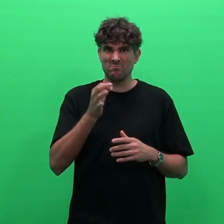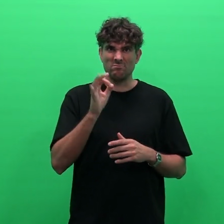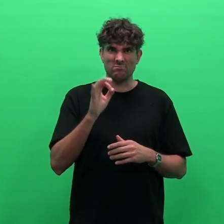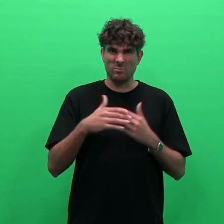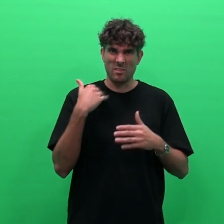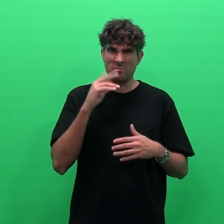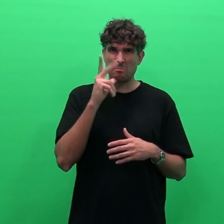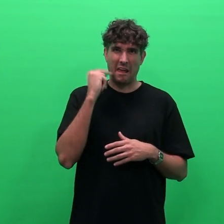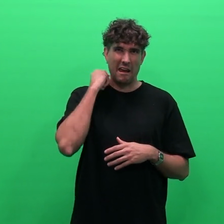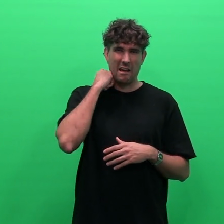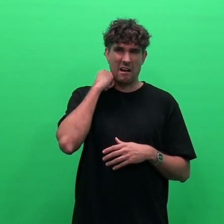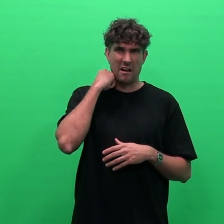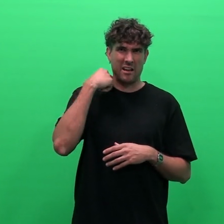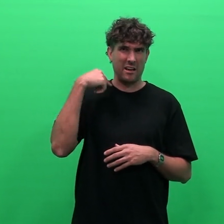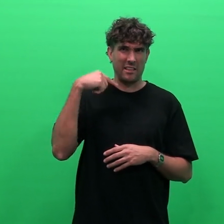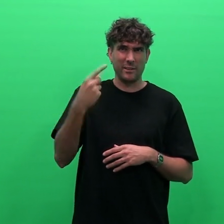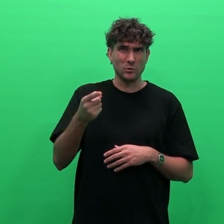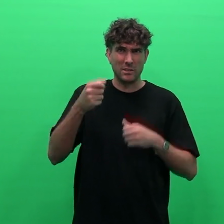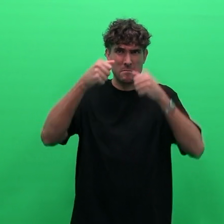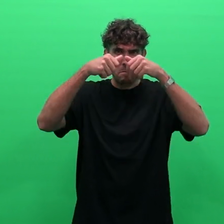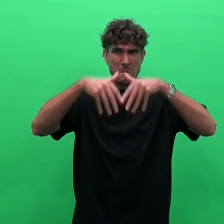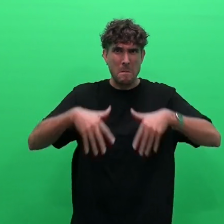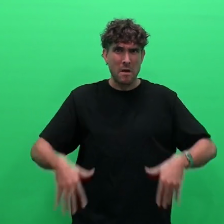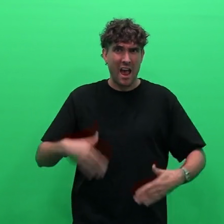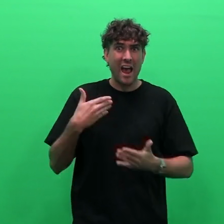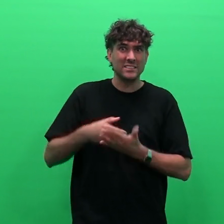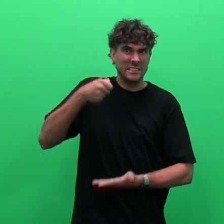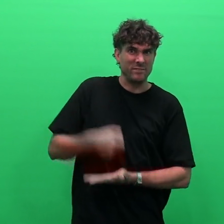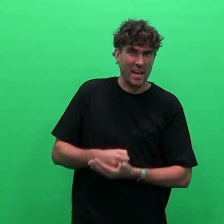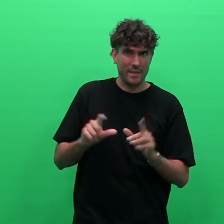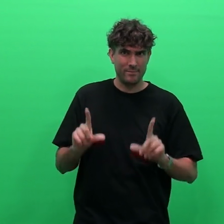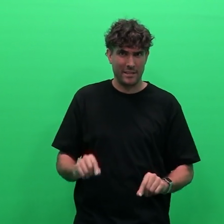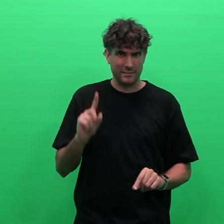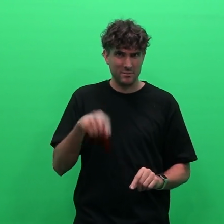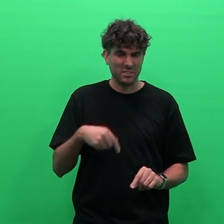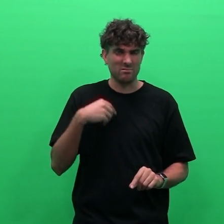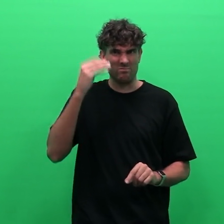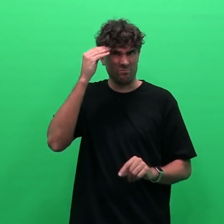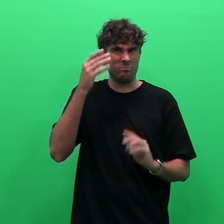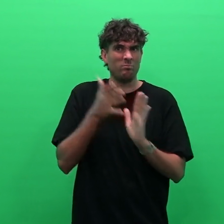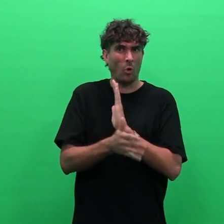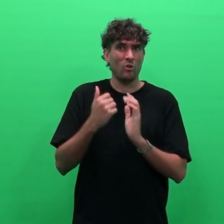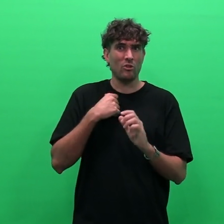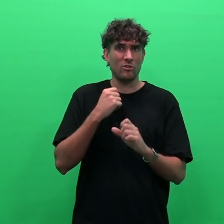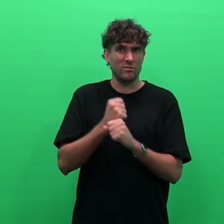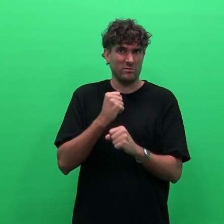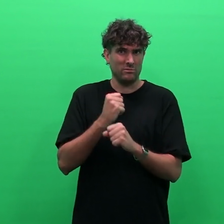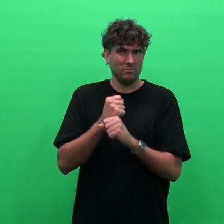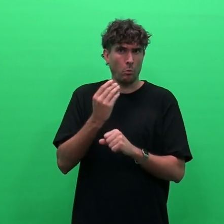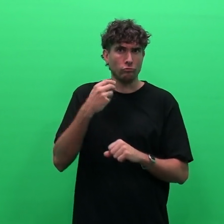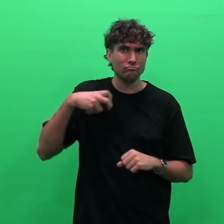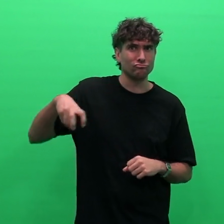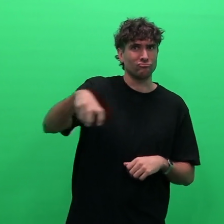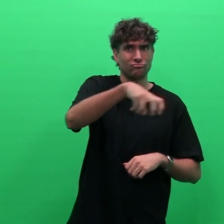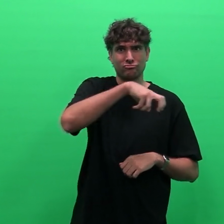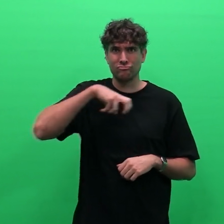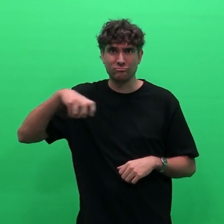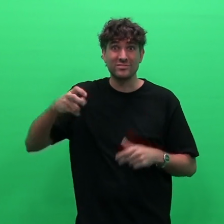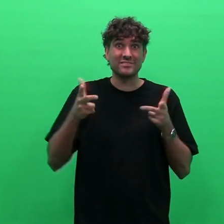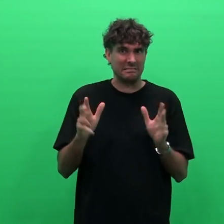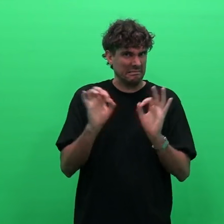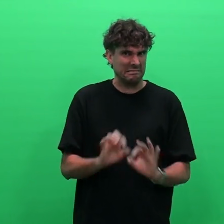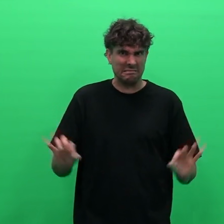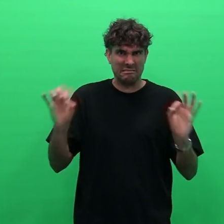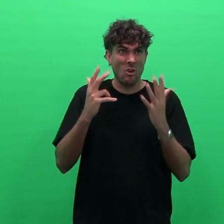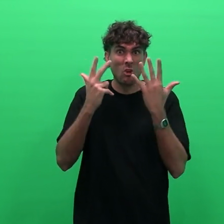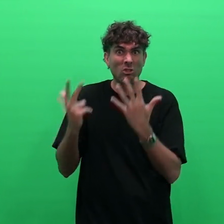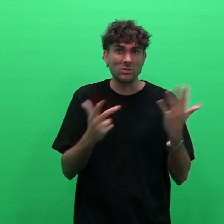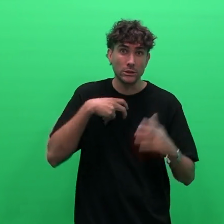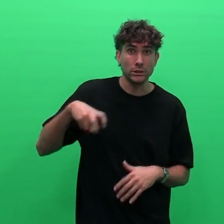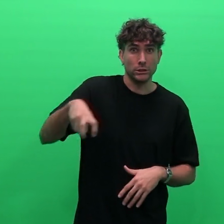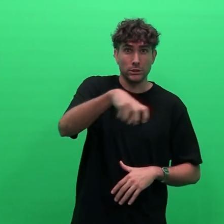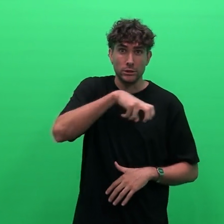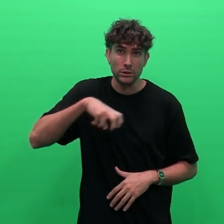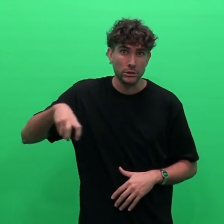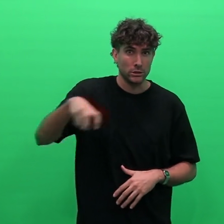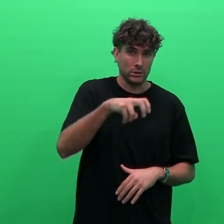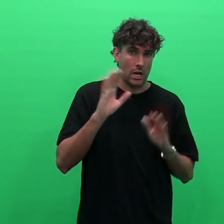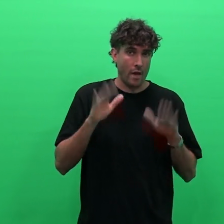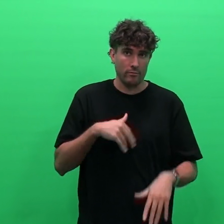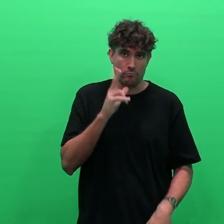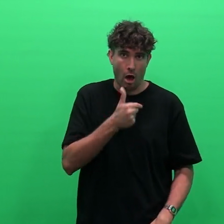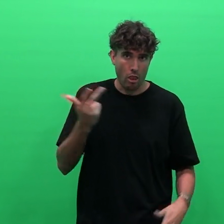Sí, al principi em feia mal a la part del clatell, però després el dolor es va estendre per l'esquena fins al final, als peus. Penso que podria ser perquè treballo moltes hores caminant, sense seure, estic vuit hores caminant i al final em fa mal.